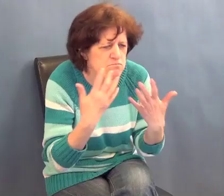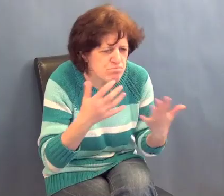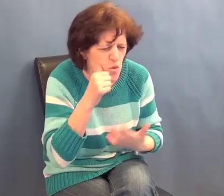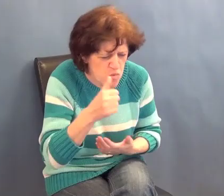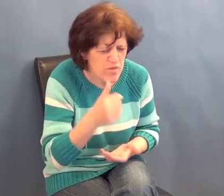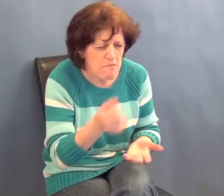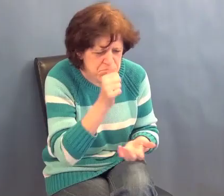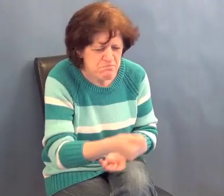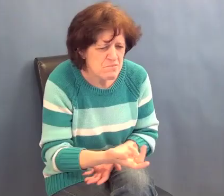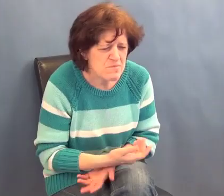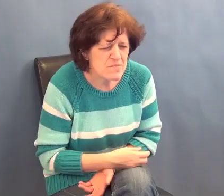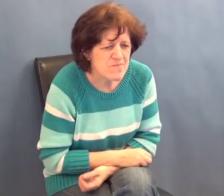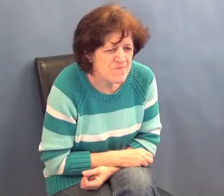Chcę jutro, ale ty nie możesz.